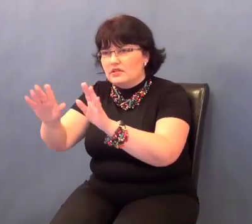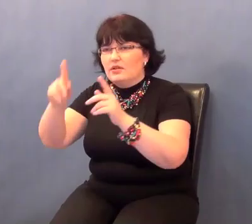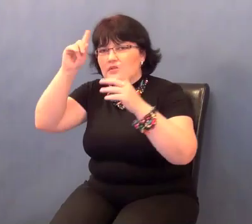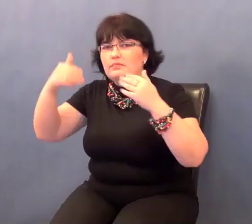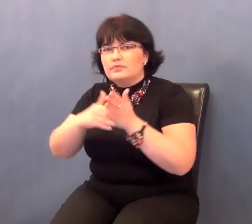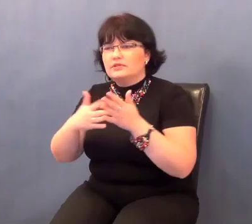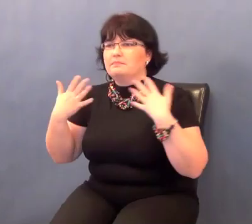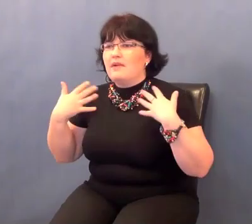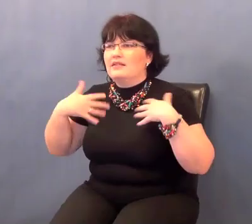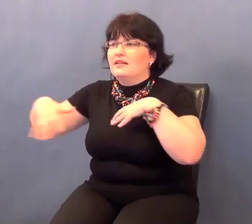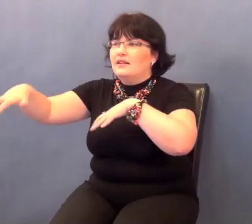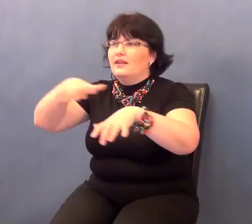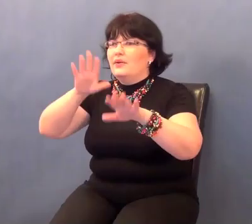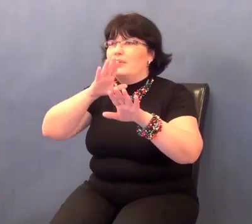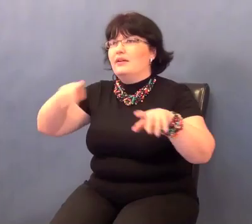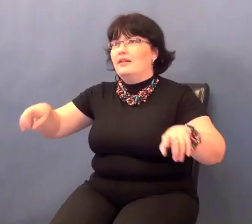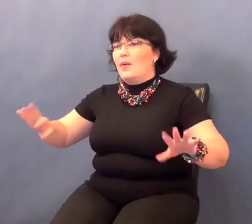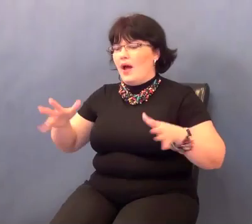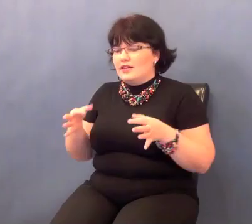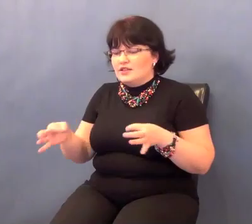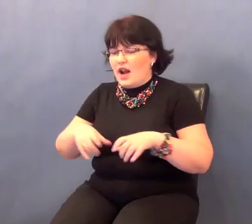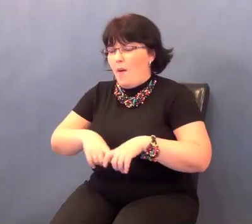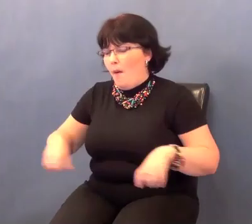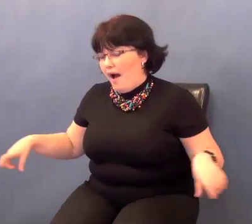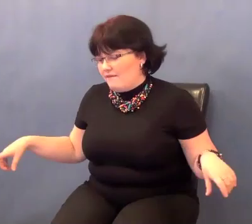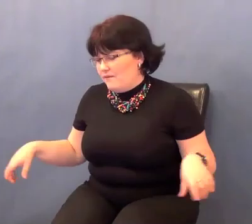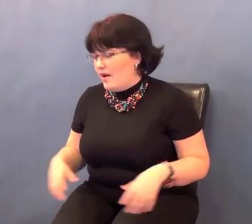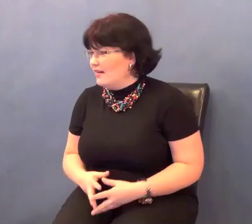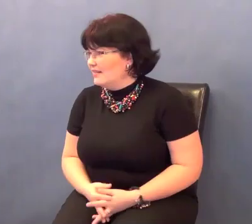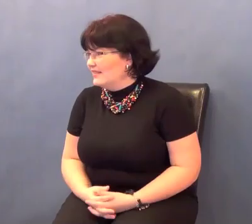To jest dla wszystkich ludzi, którzy spacerują po parku i chcą usiąść na pięknej, historycznej ławce.